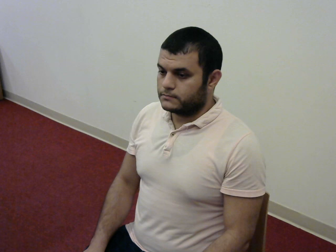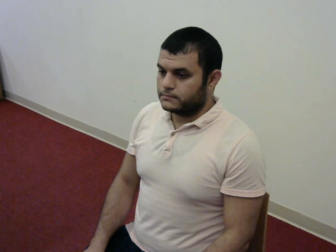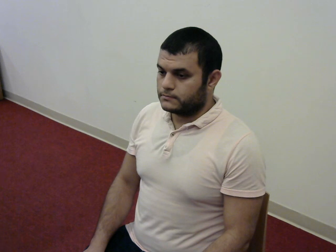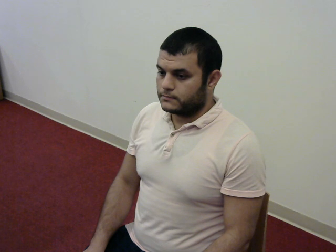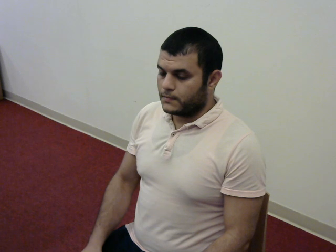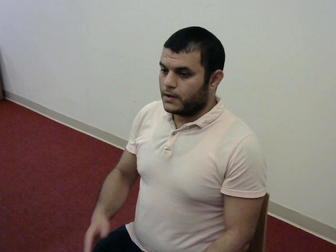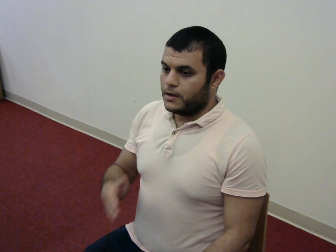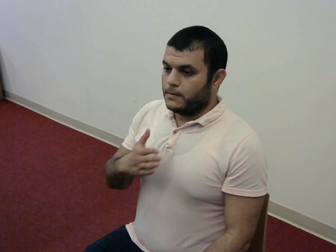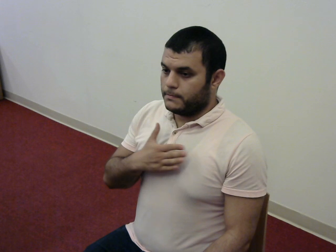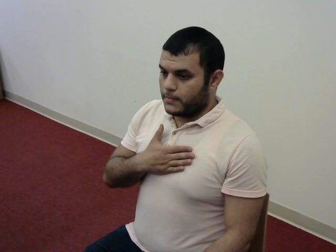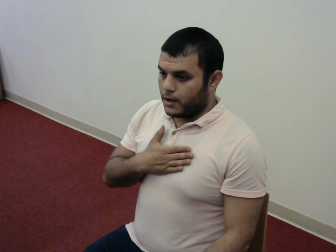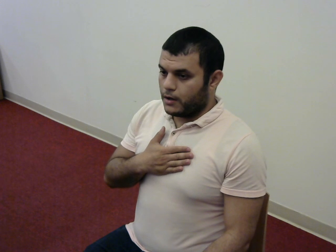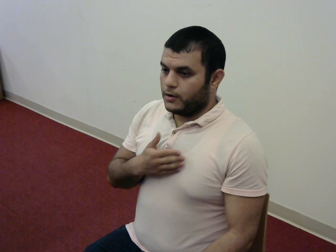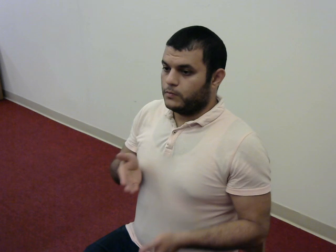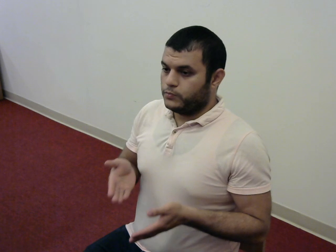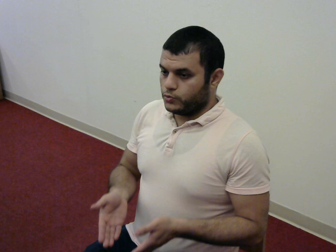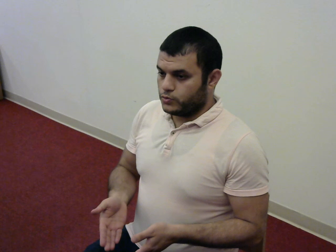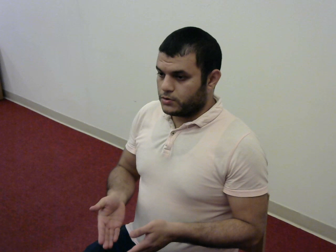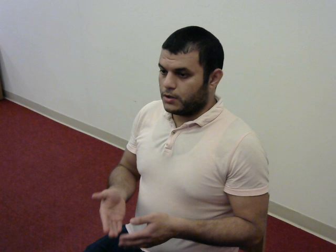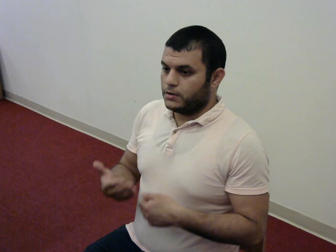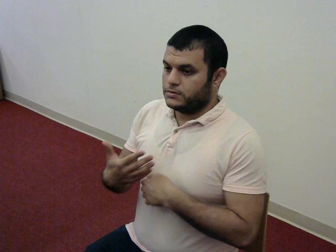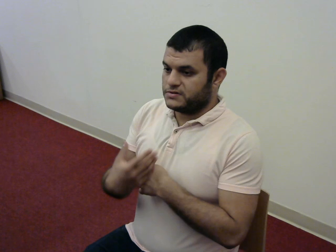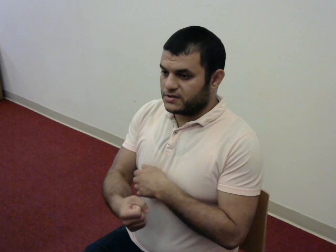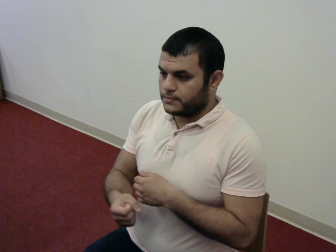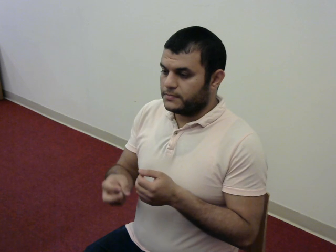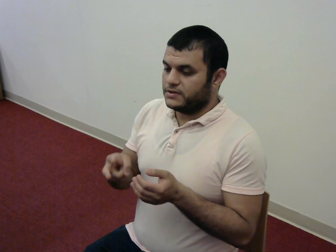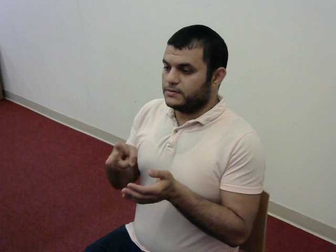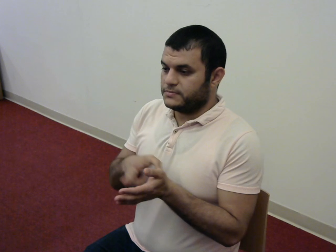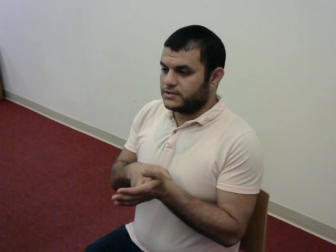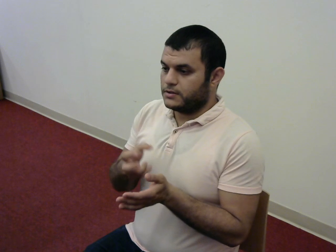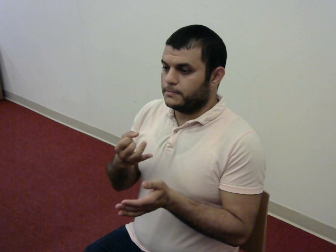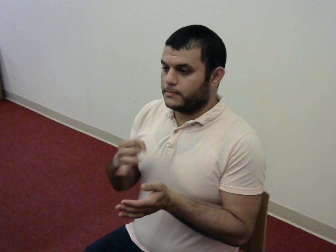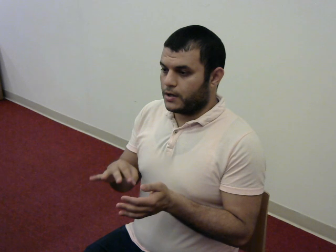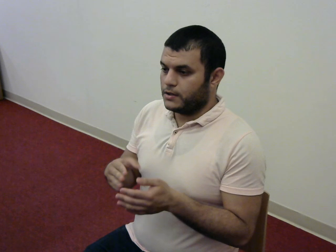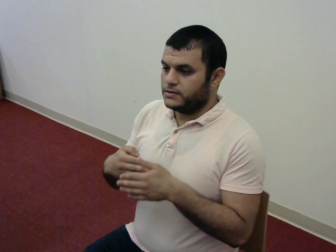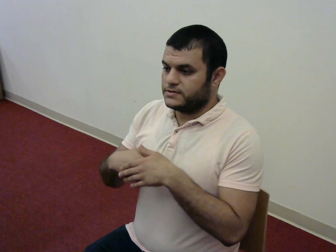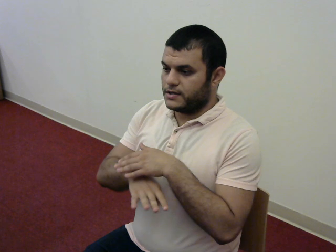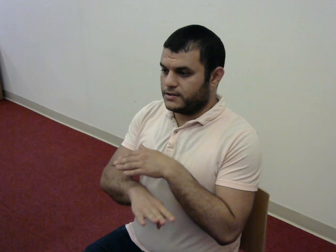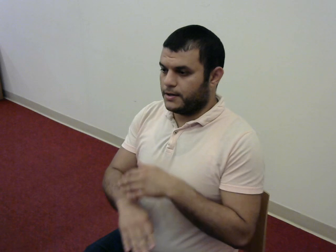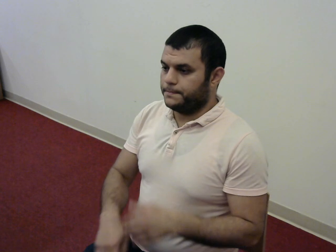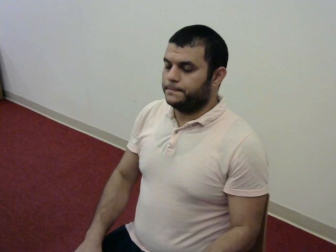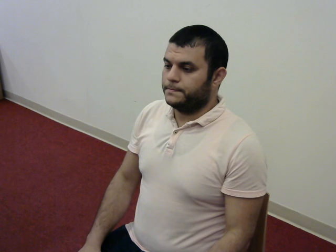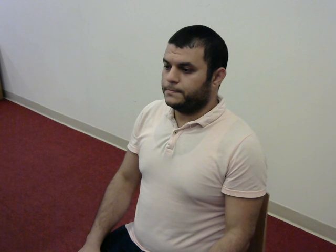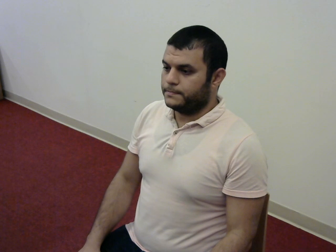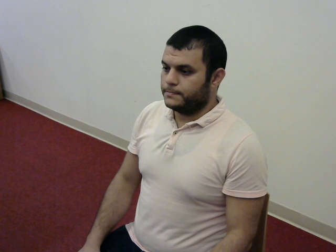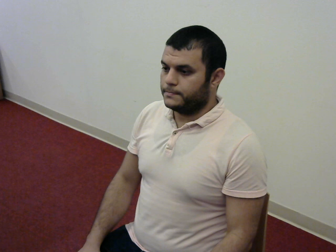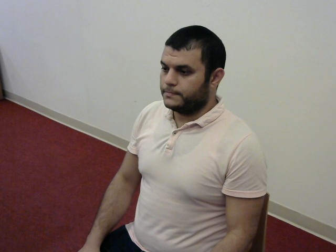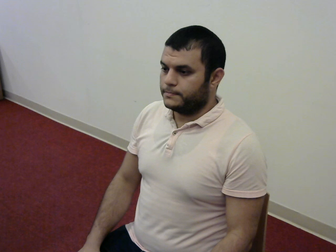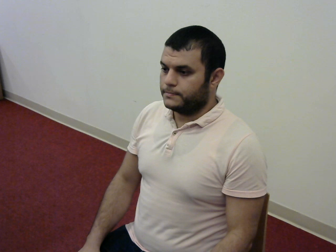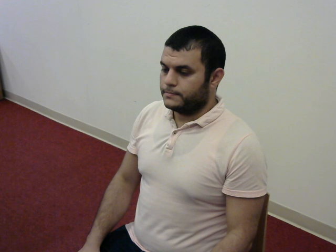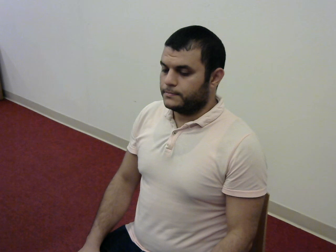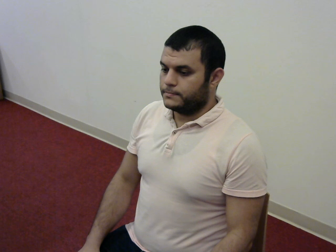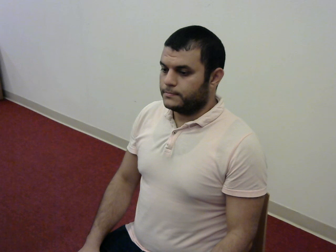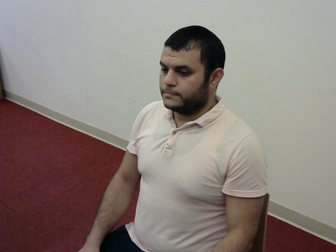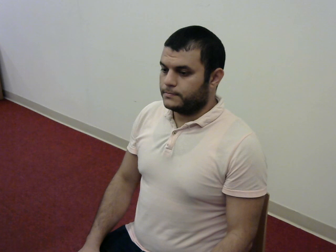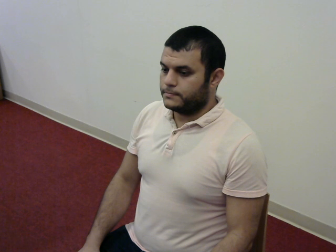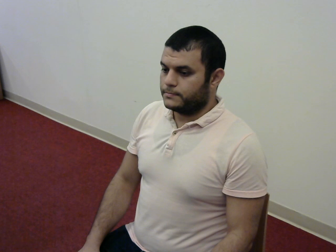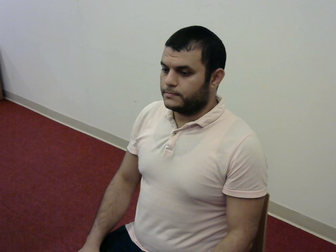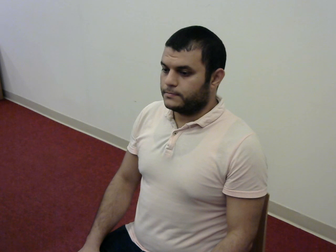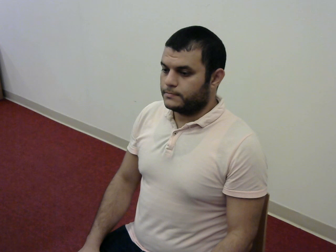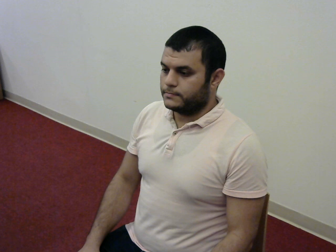Mən burdan çıxıb 28 maya gedəcəm